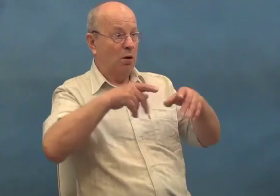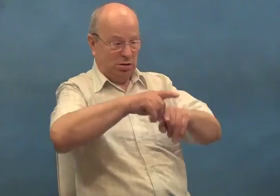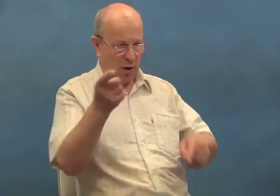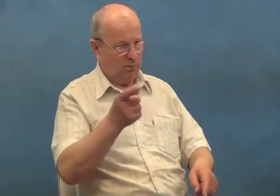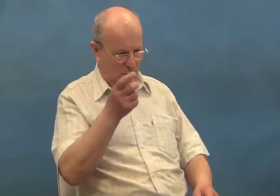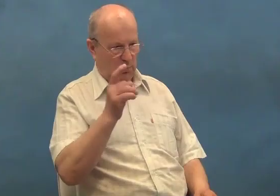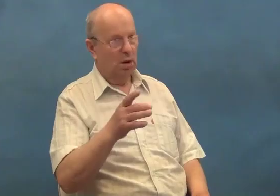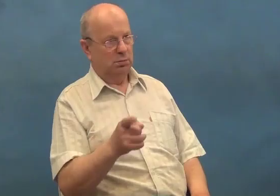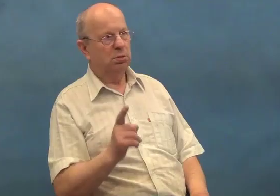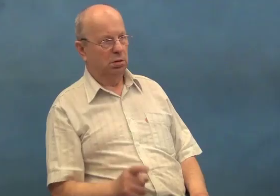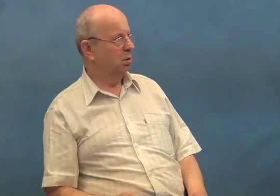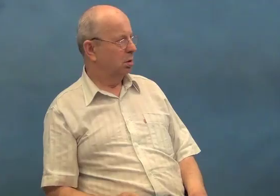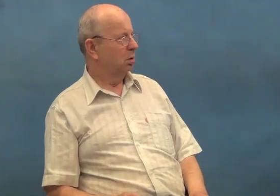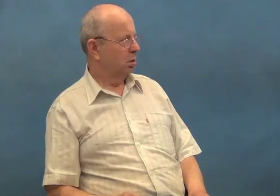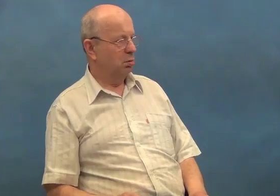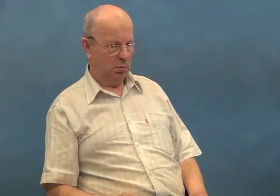Tak, nie wolno tam pływać.